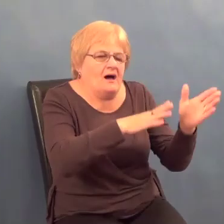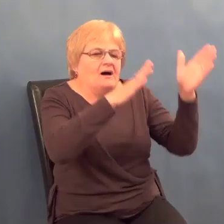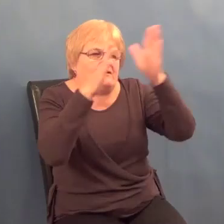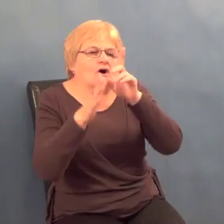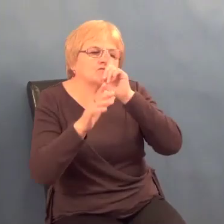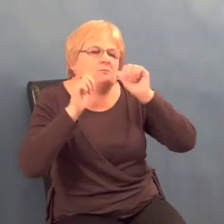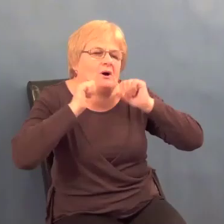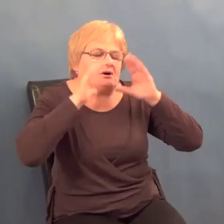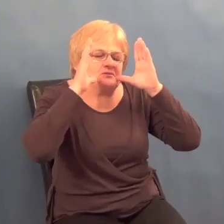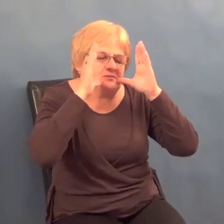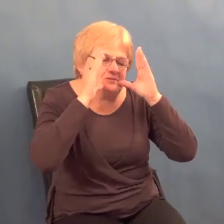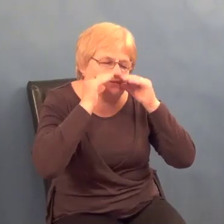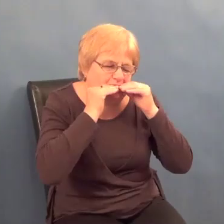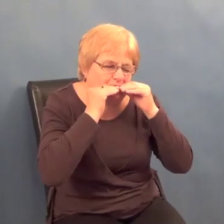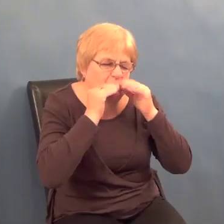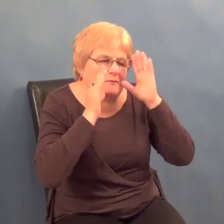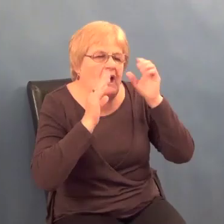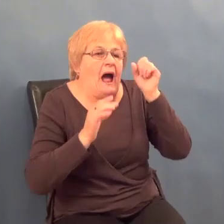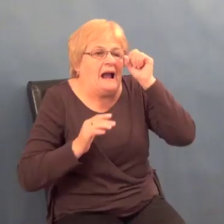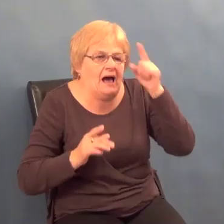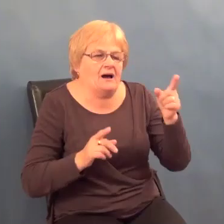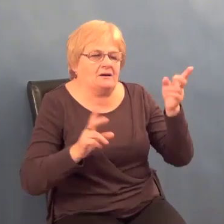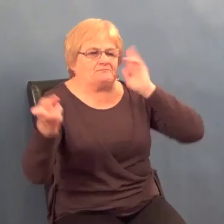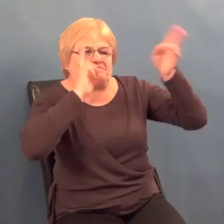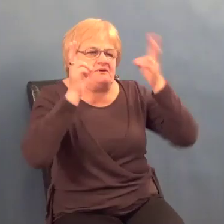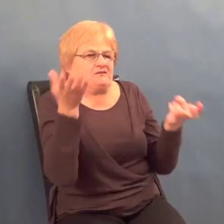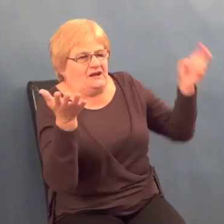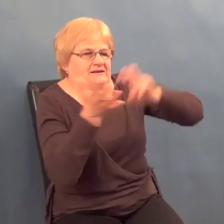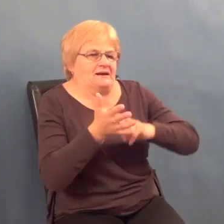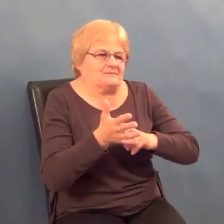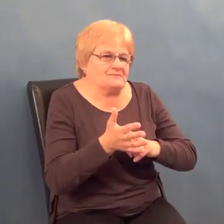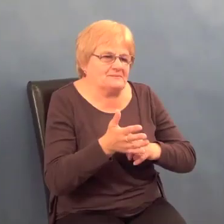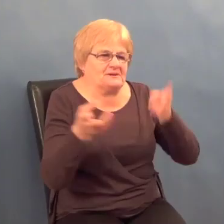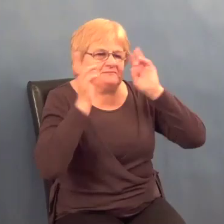Następnie cicho i spokojnie śpi, rano dzwoni, żeby wstawać.